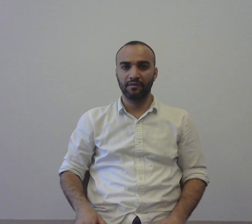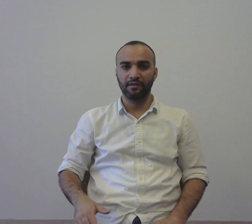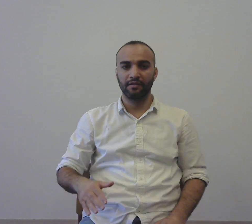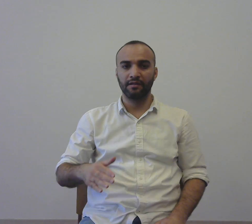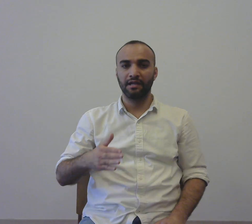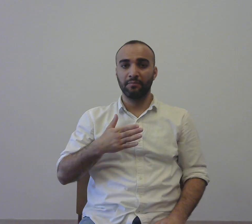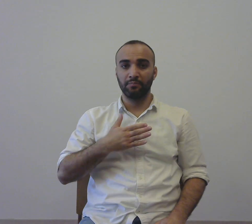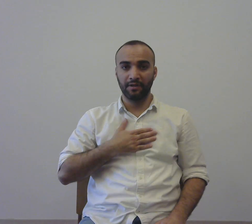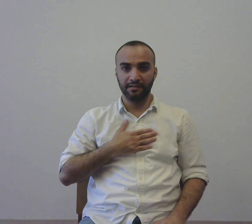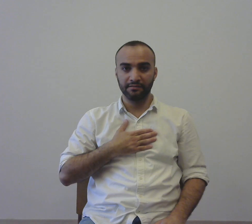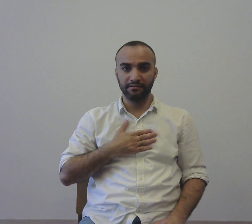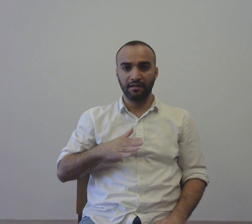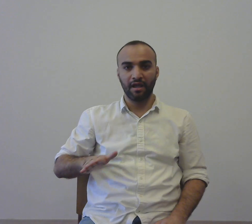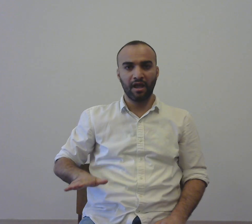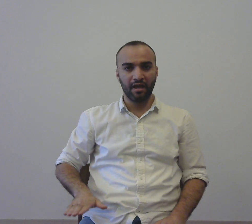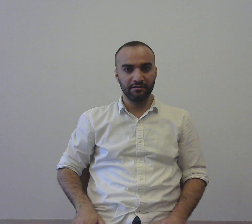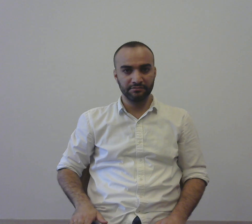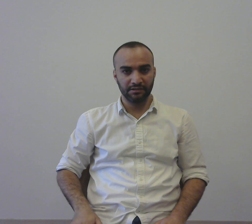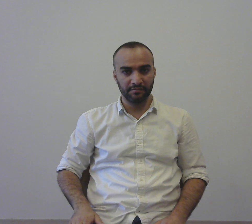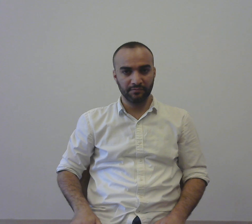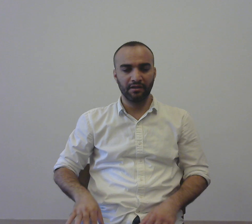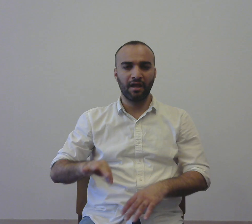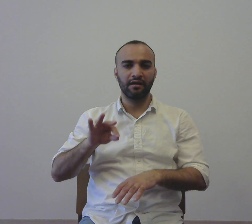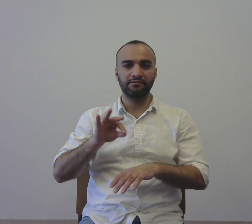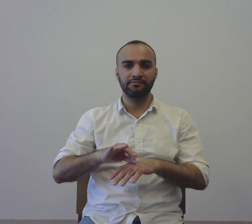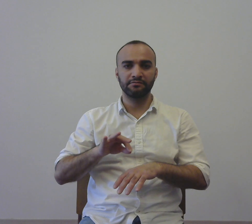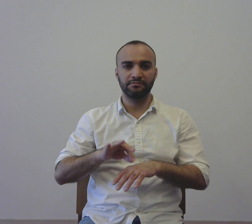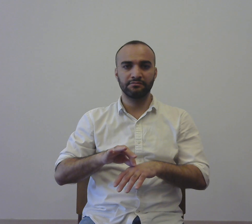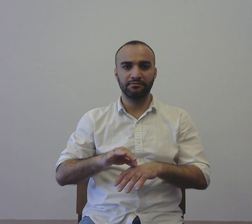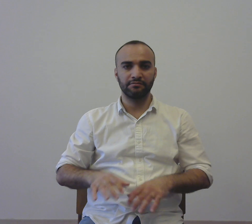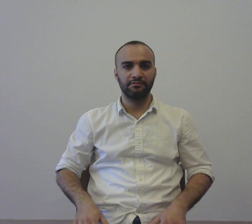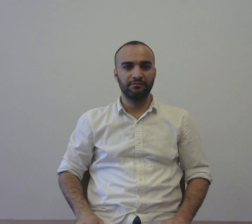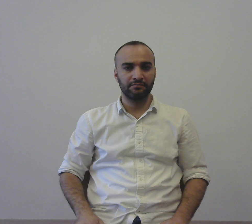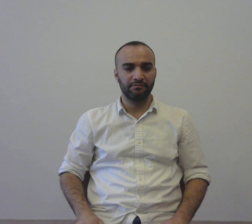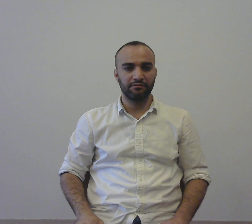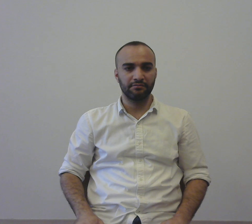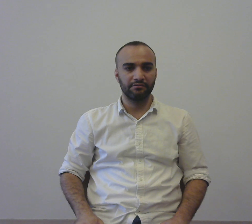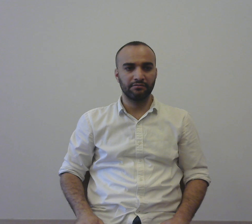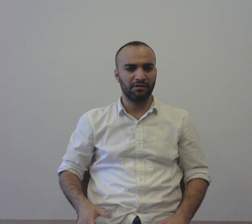Mənim ayağım ağrıyır